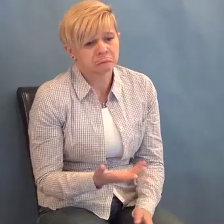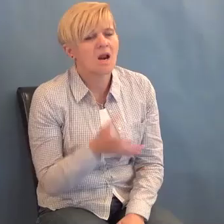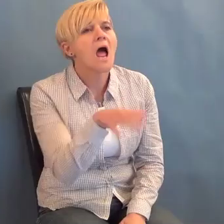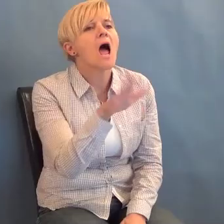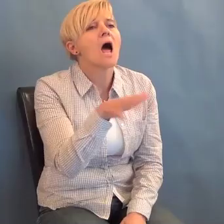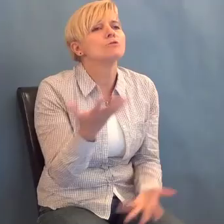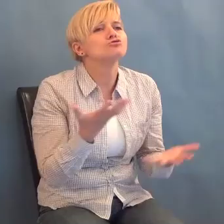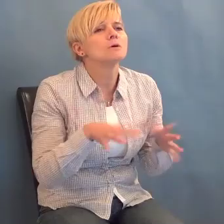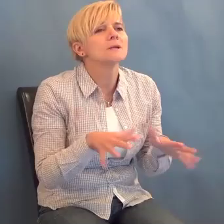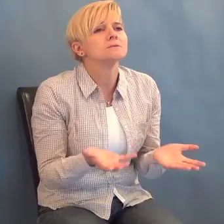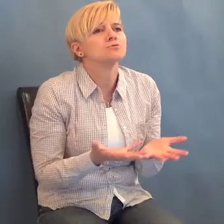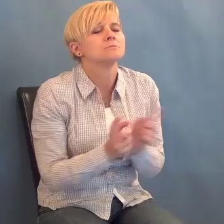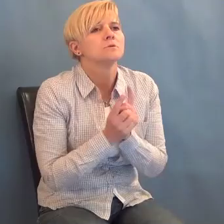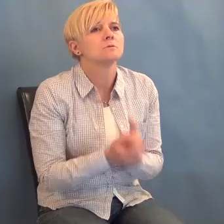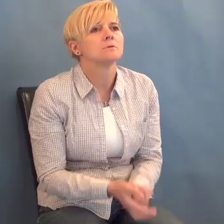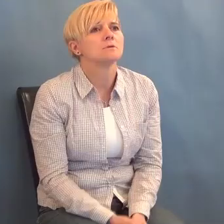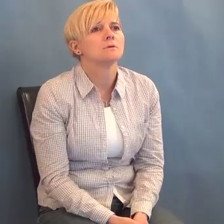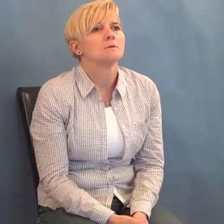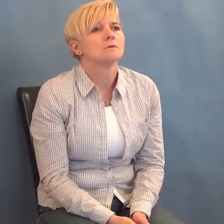A miejsce - w którym miejscu spotkanie?